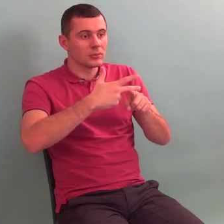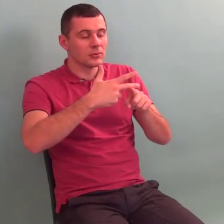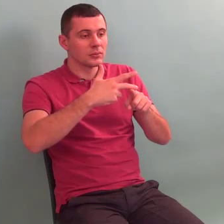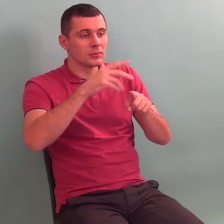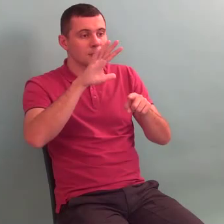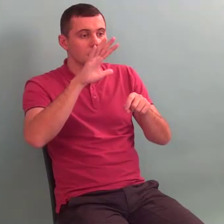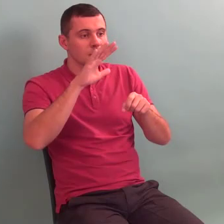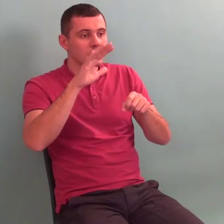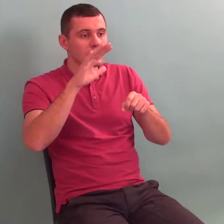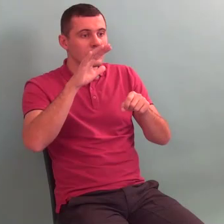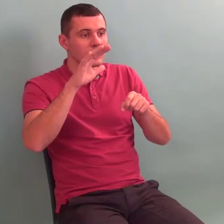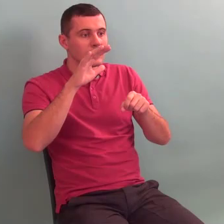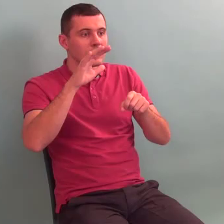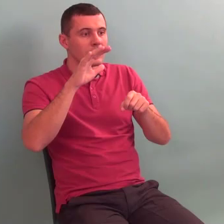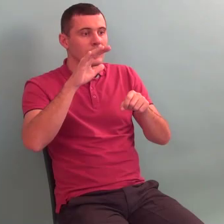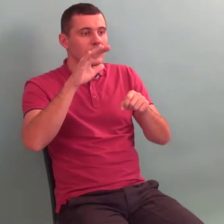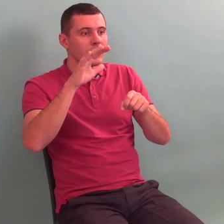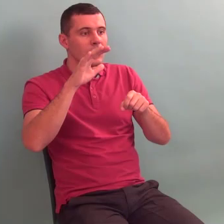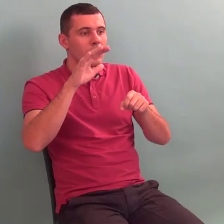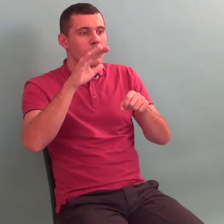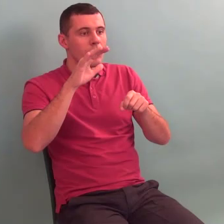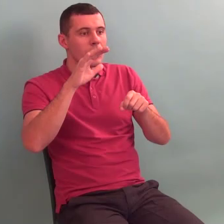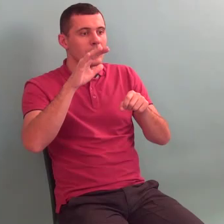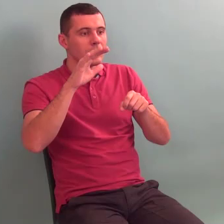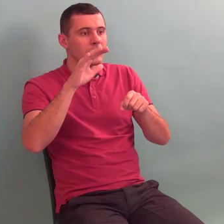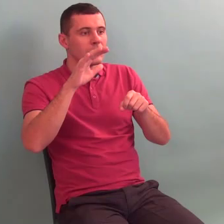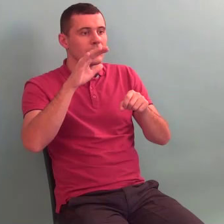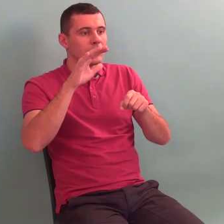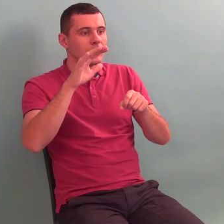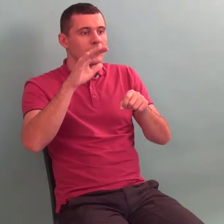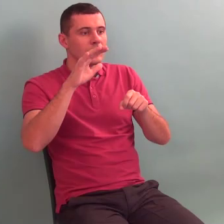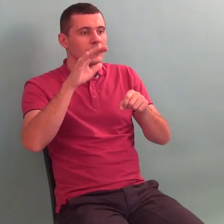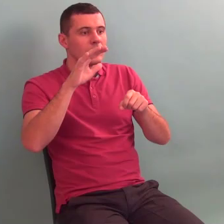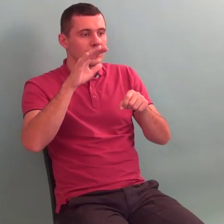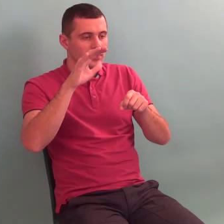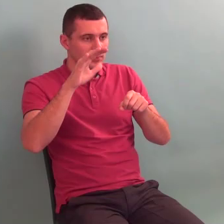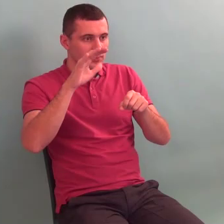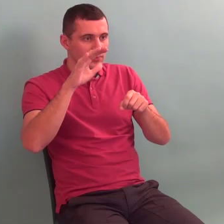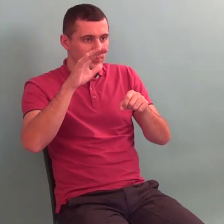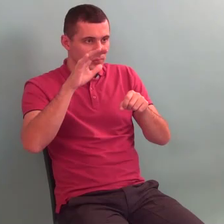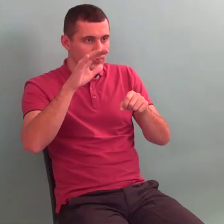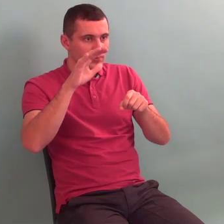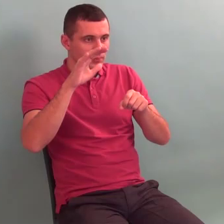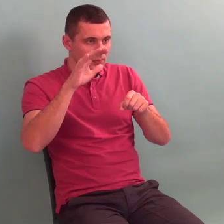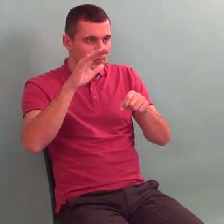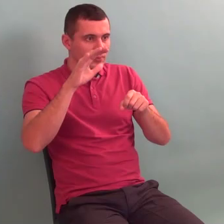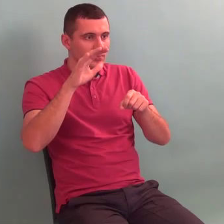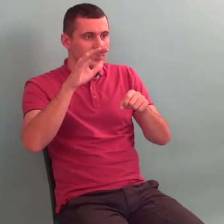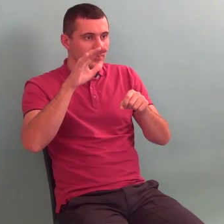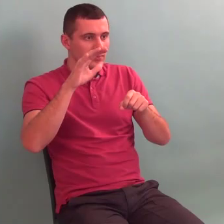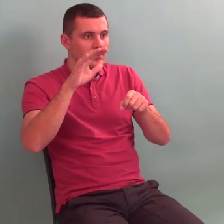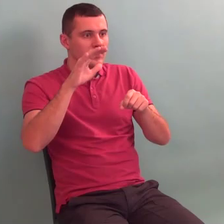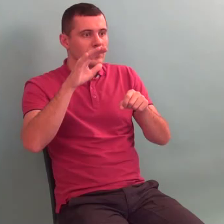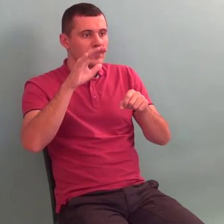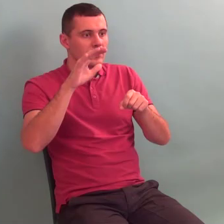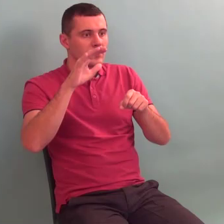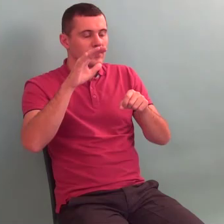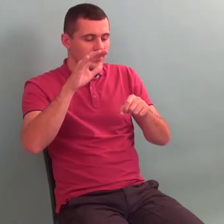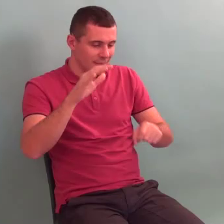Piąta.